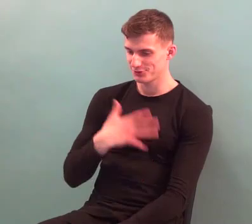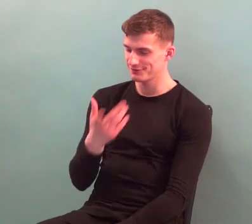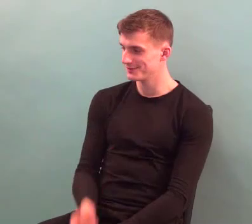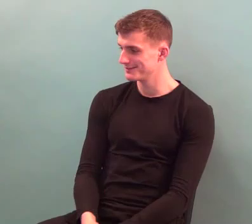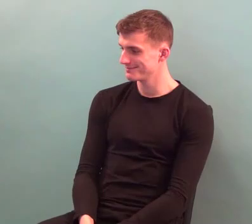Dziwne.